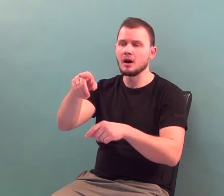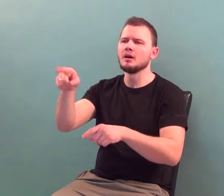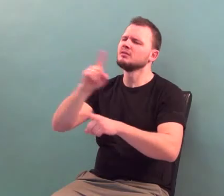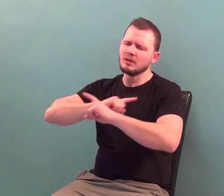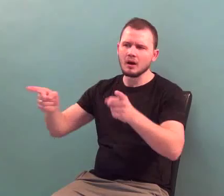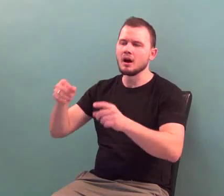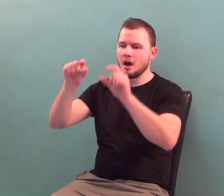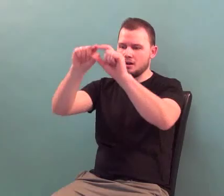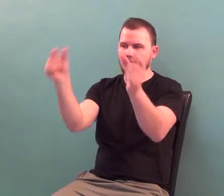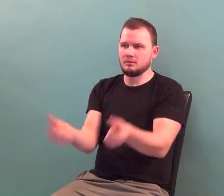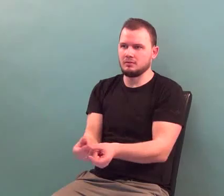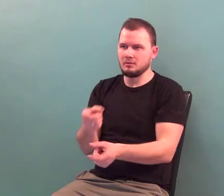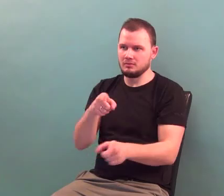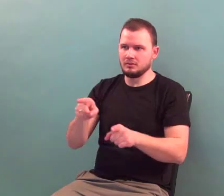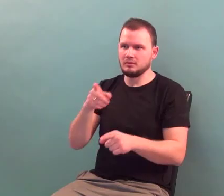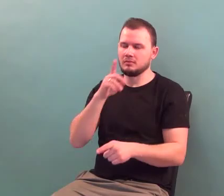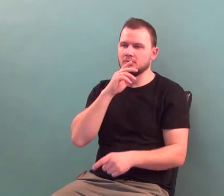Nie wolno, tu jest czerwone koło.